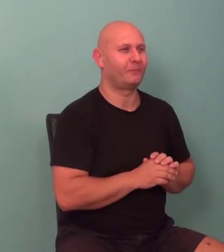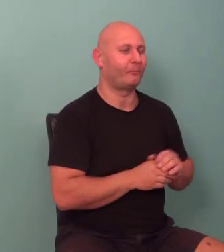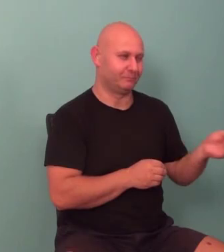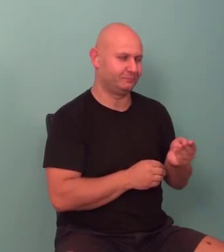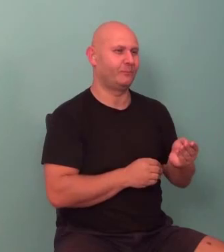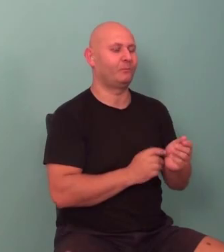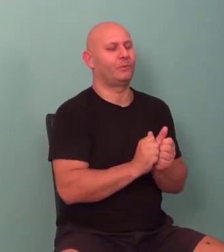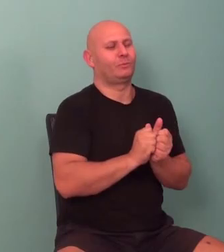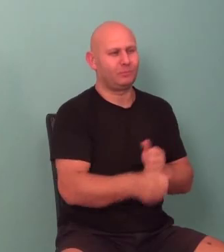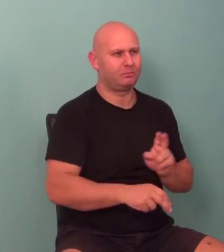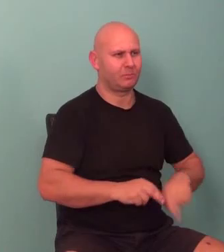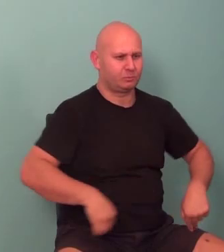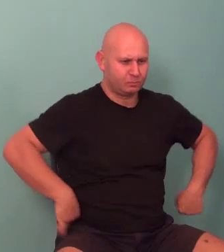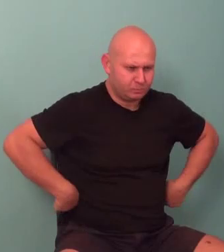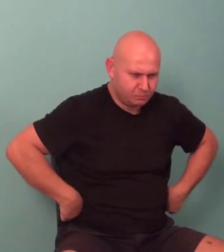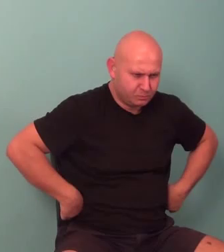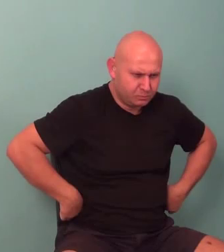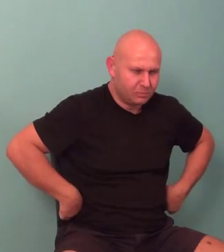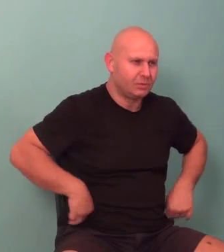Babcia płaci, a policjant nachyla się nad nimi.